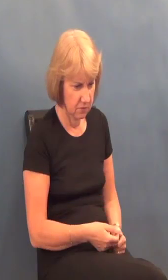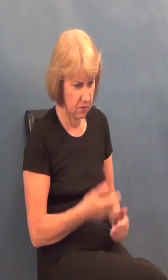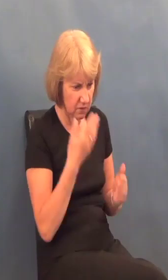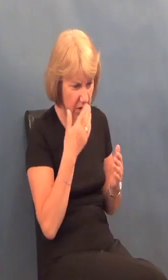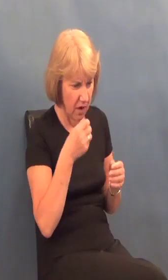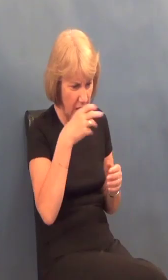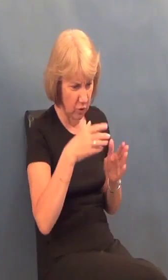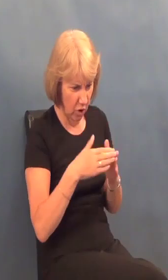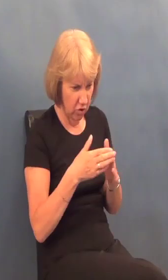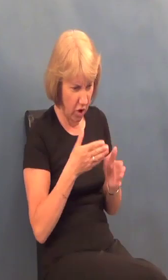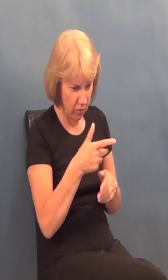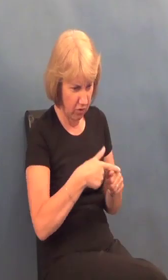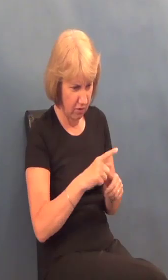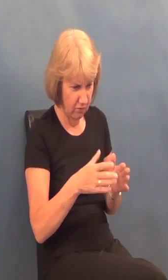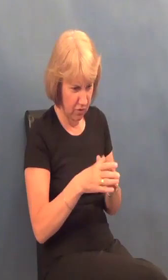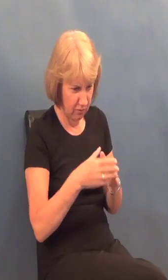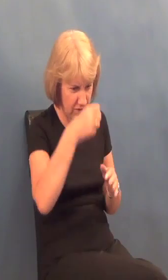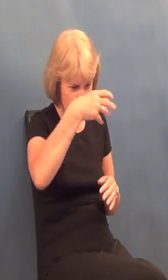Wygląda to na lampę w domu. Koń nie może tam wejść? Światło?